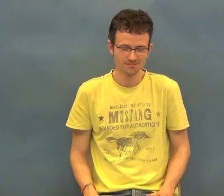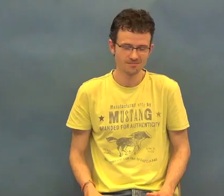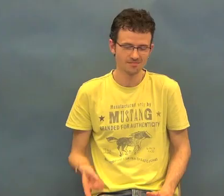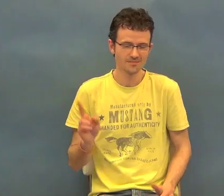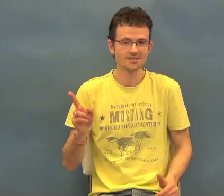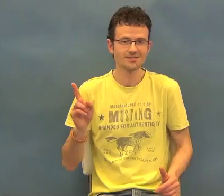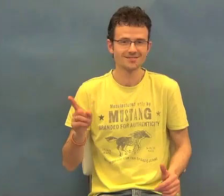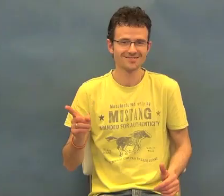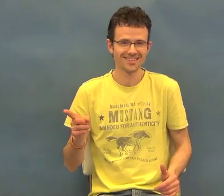Zakaz.